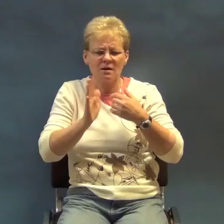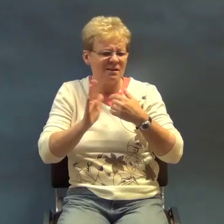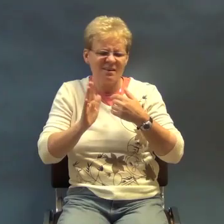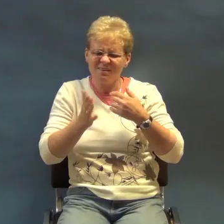Drzwi zamknięte.